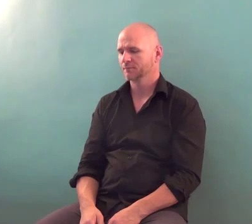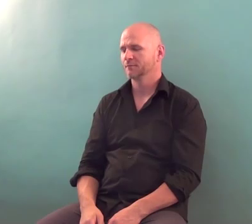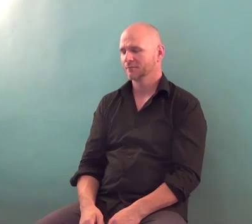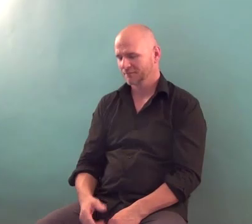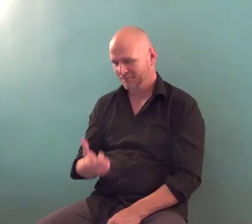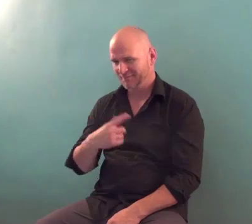Aha.